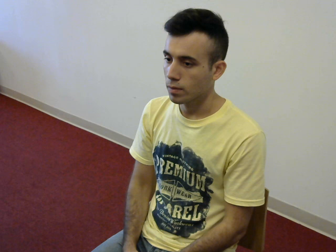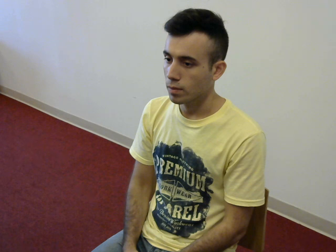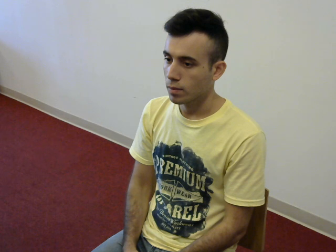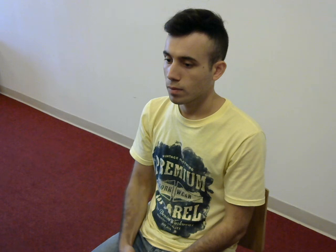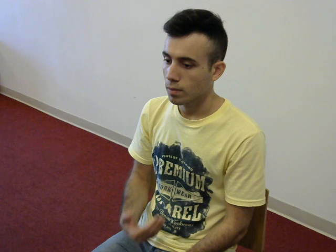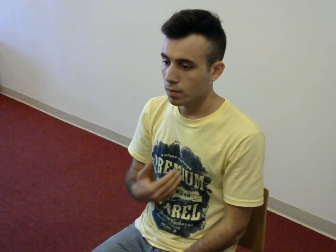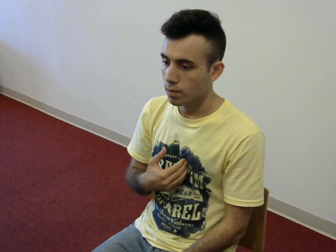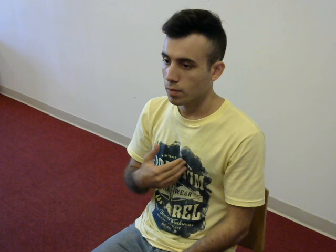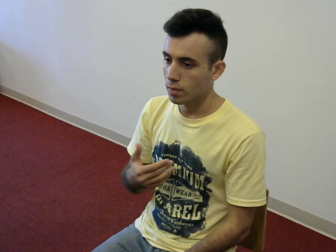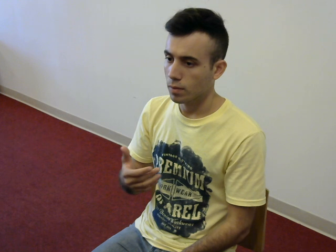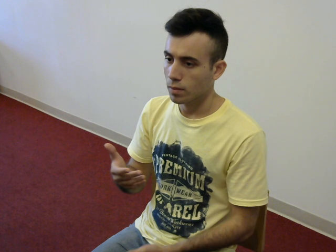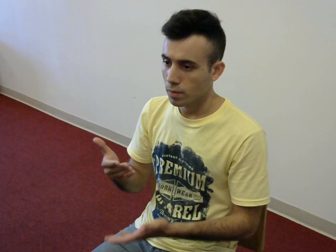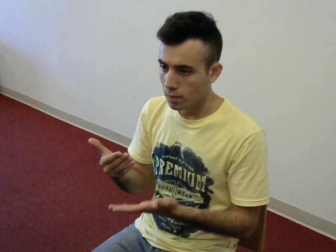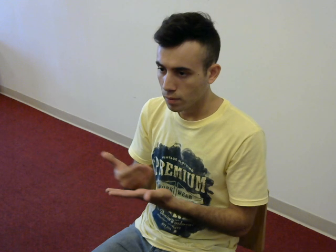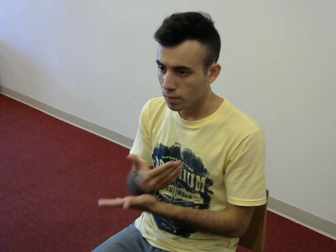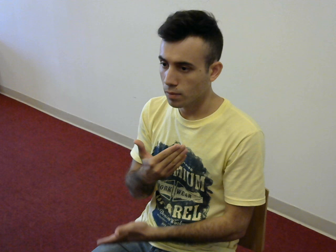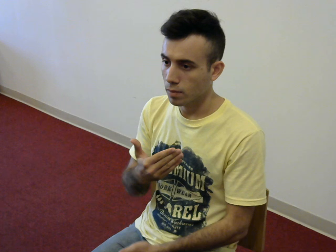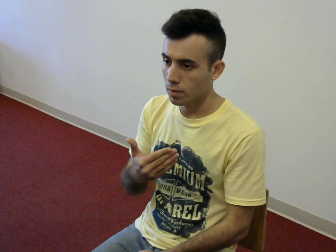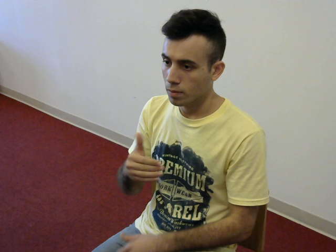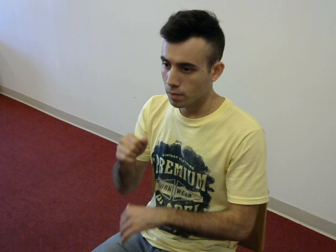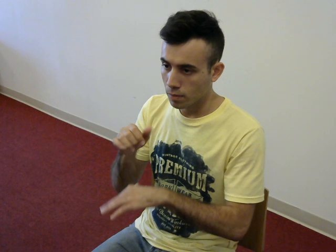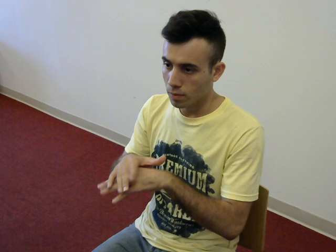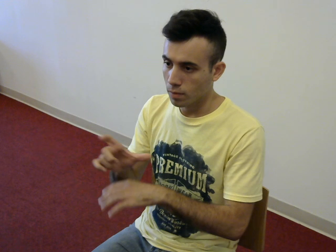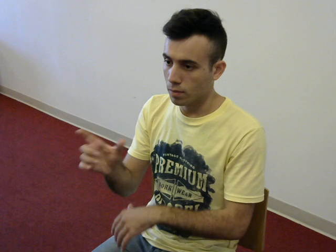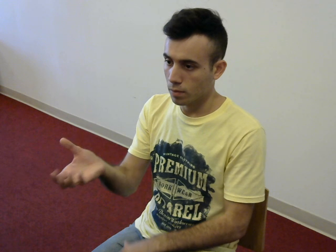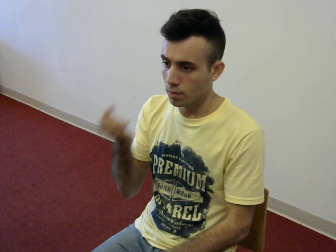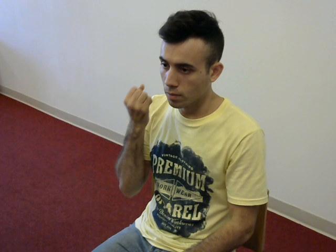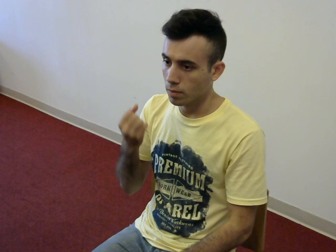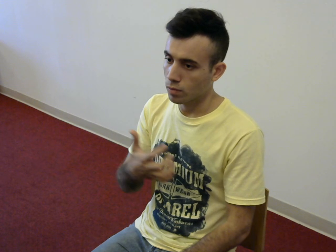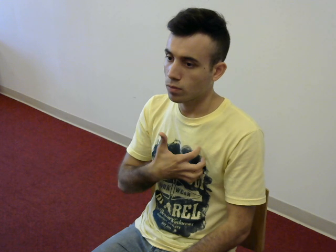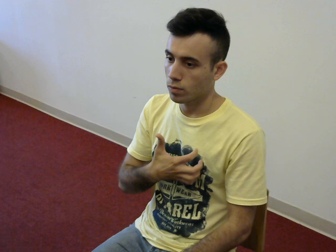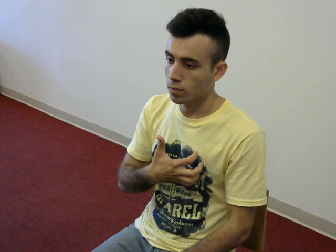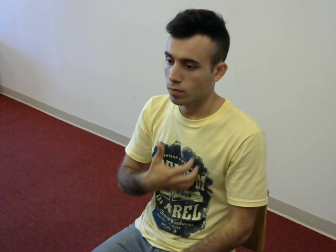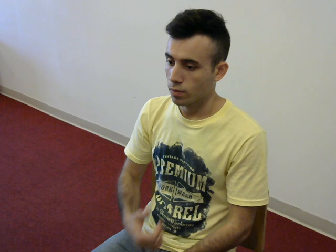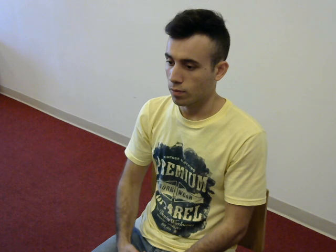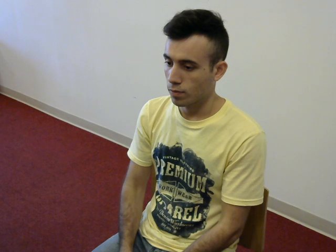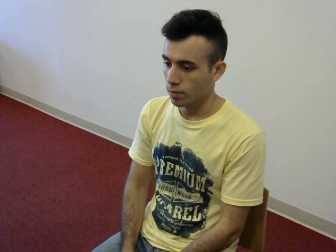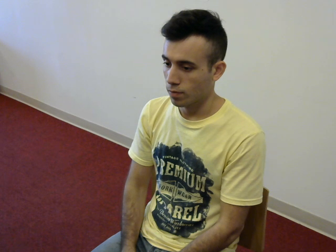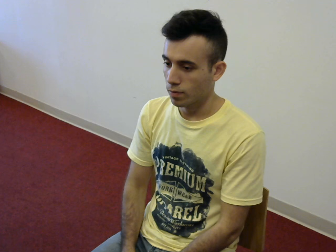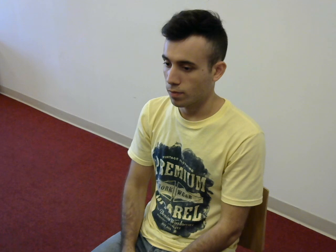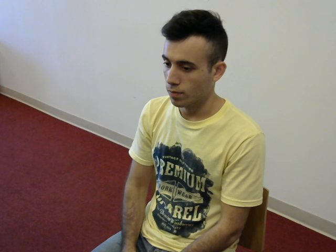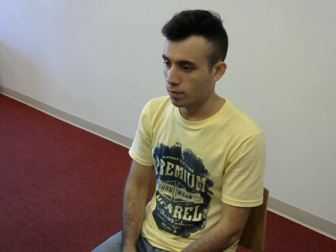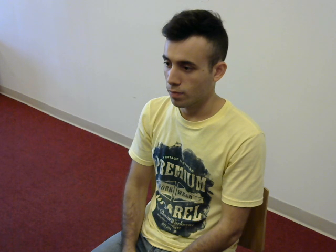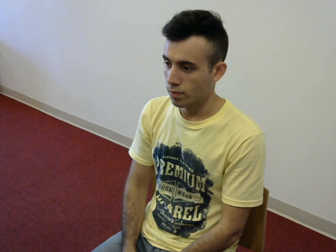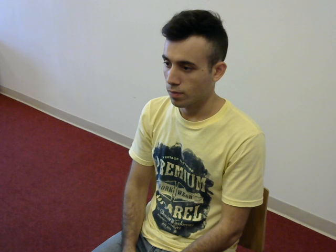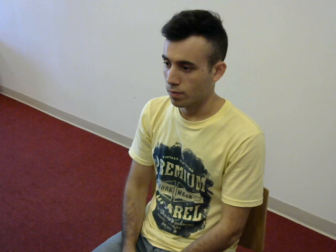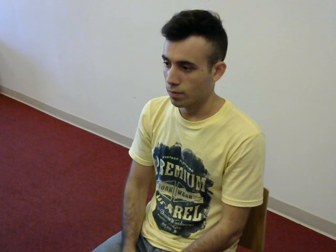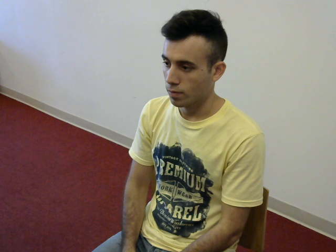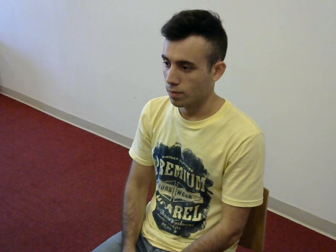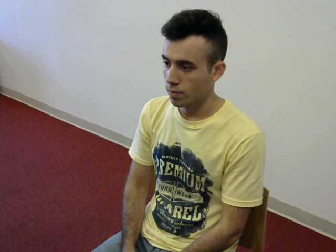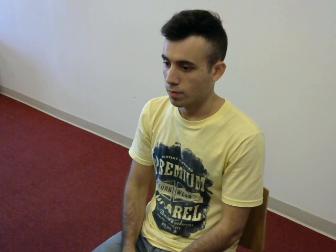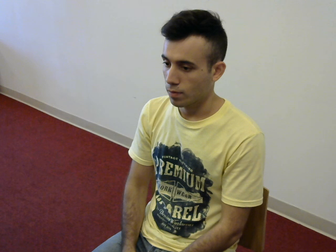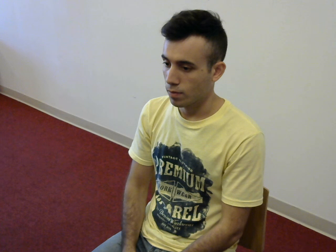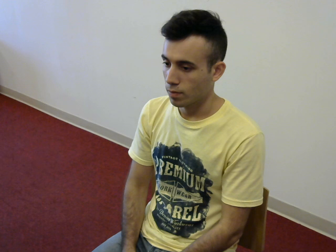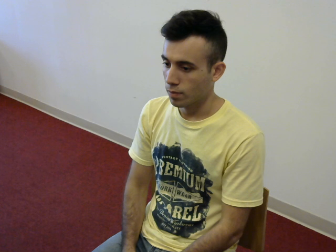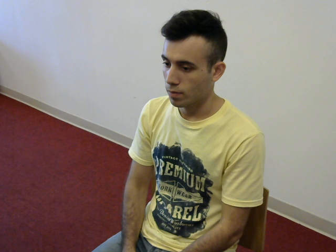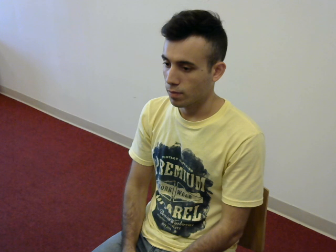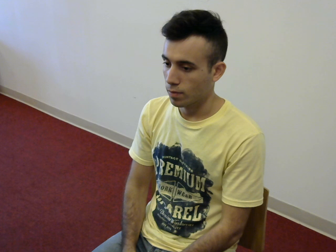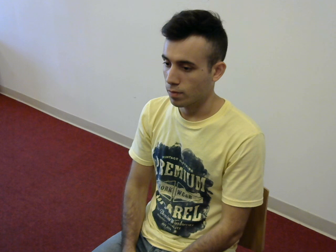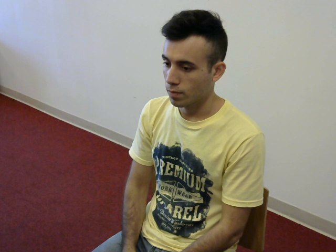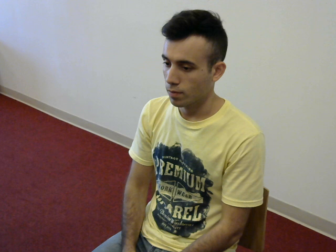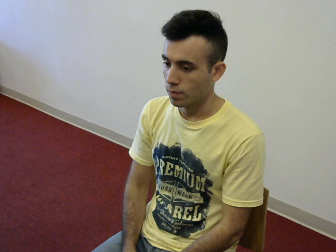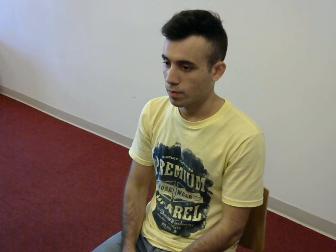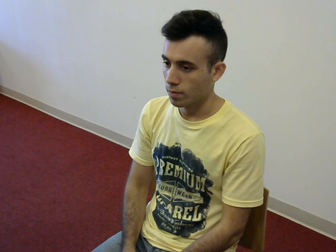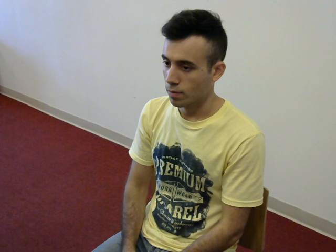Mən yeni bank kartı götürmək istəyirəm